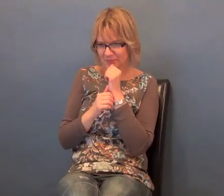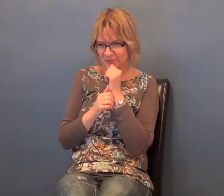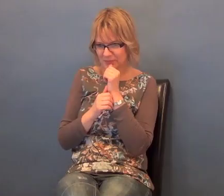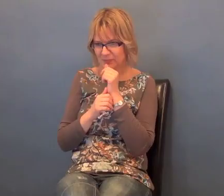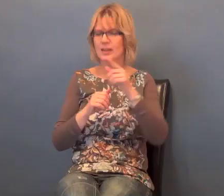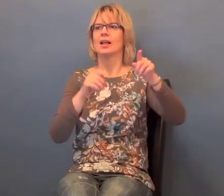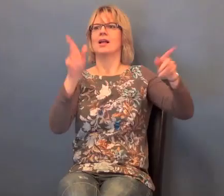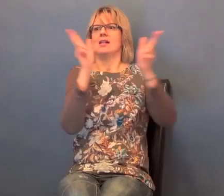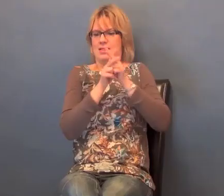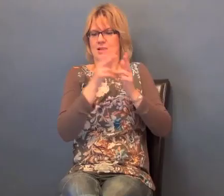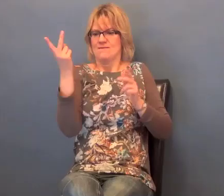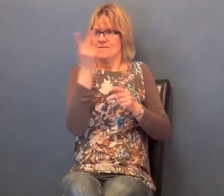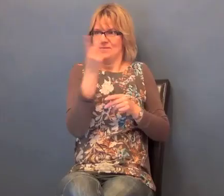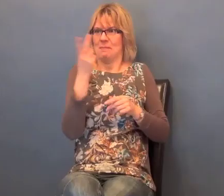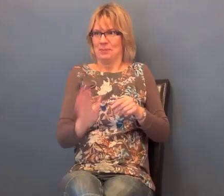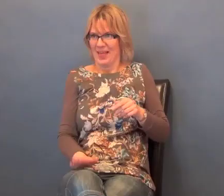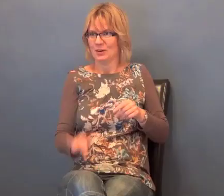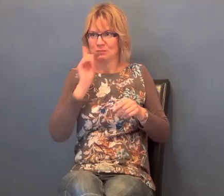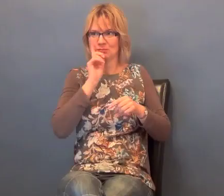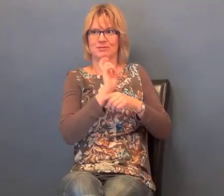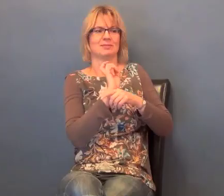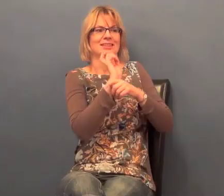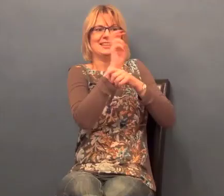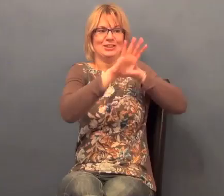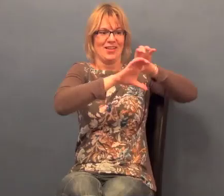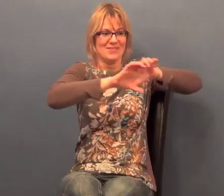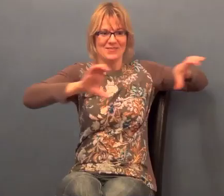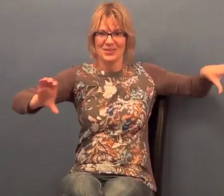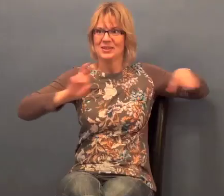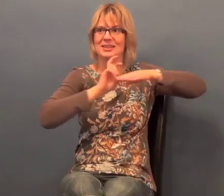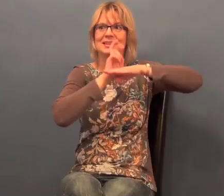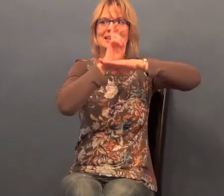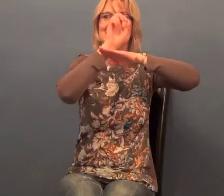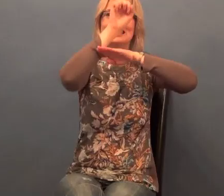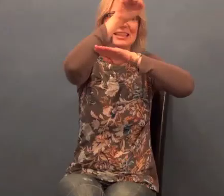Chłopiec z pieskiem wychylili się za drzewo.